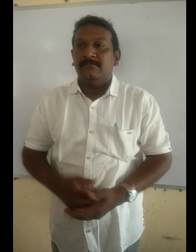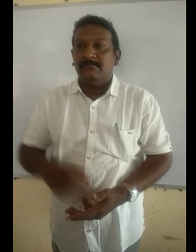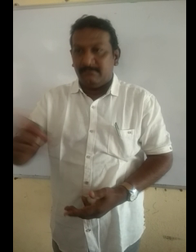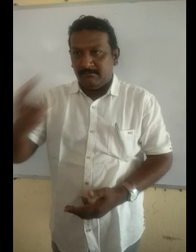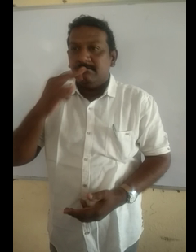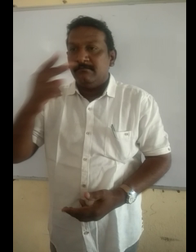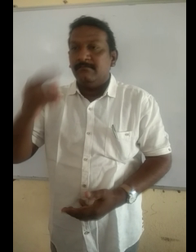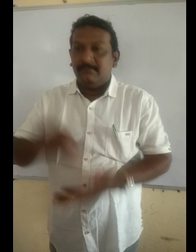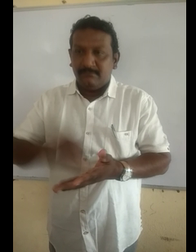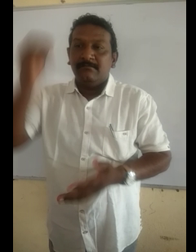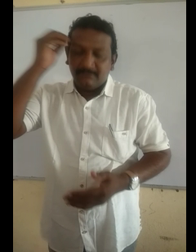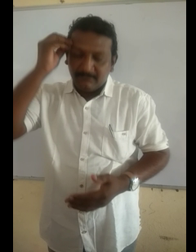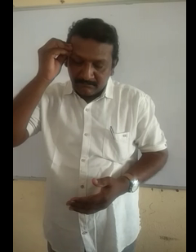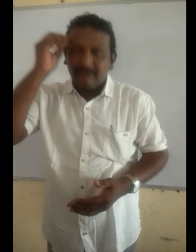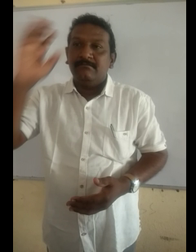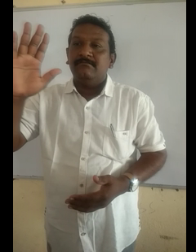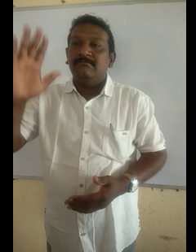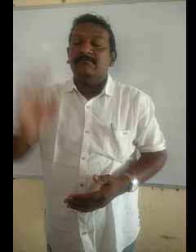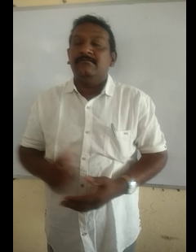try to understand